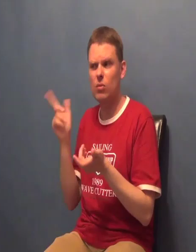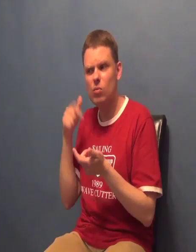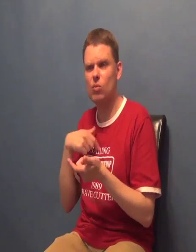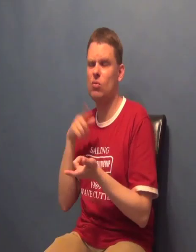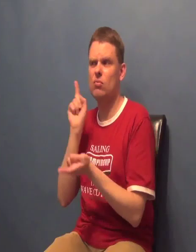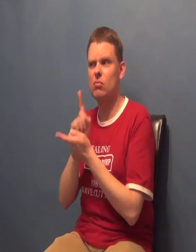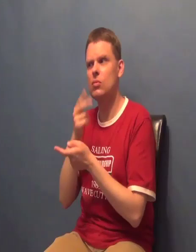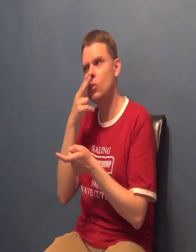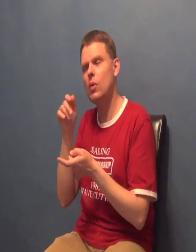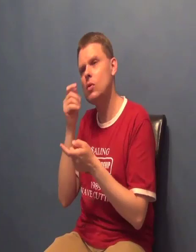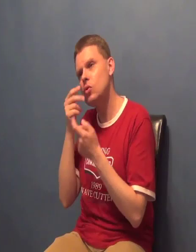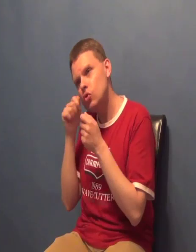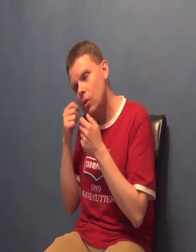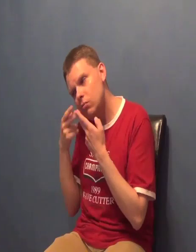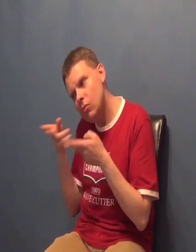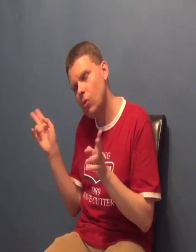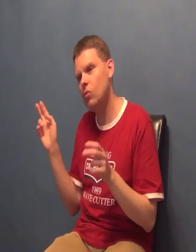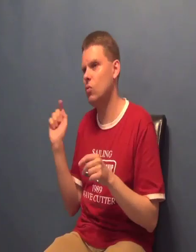Muszę się z nim spotkać, odwiedzić dziadka.